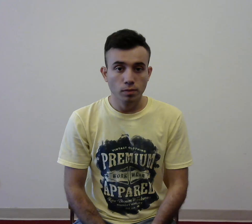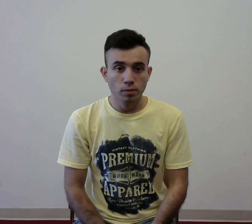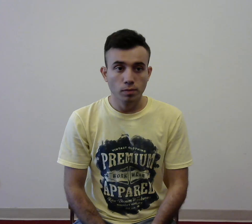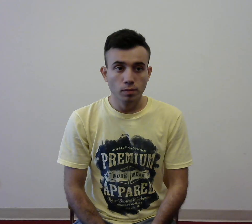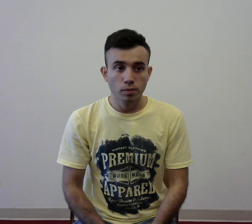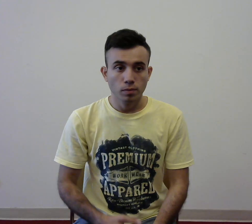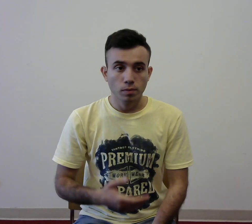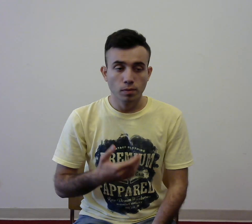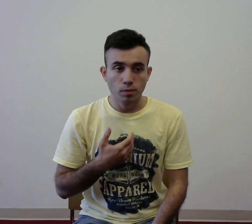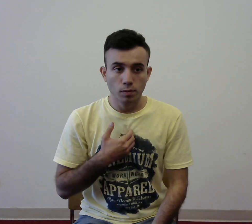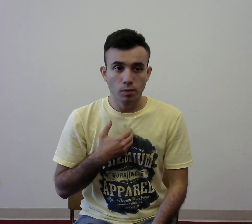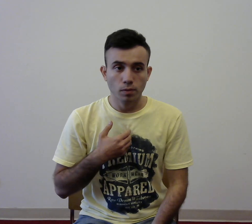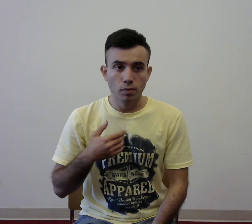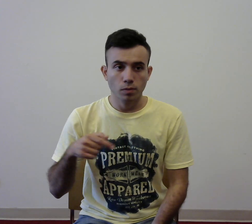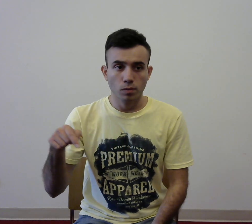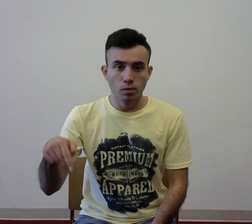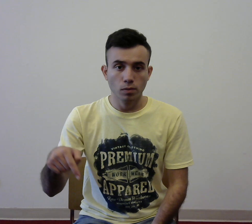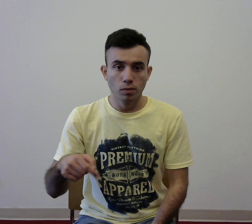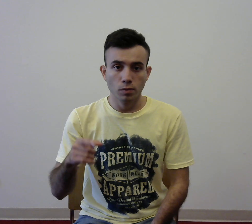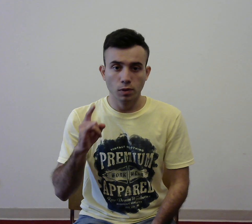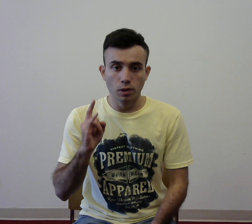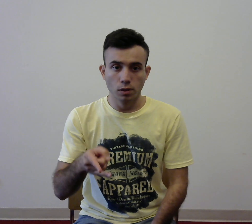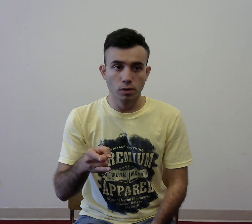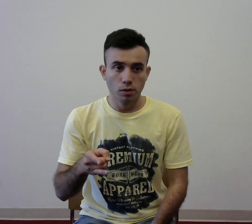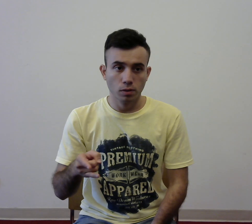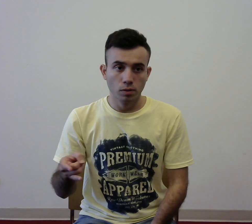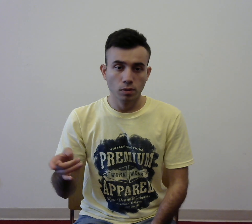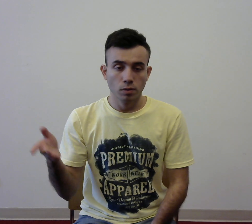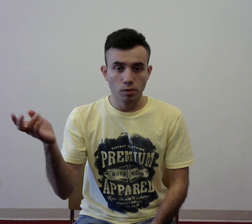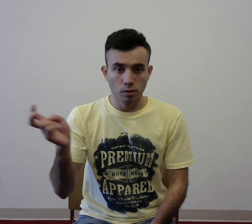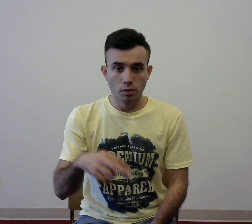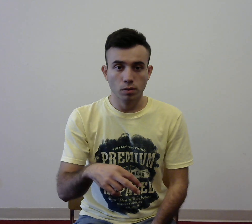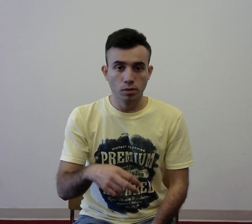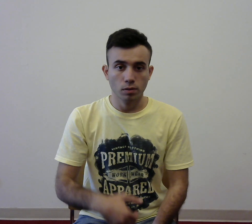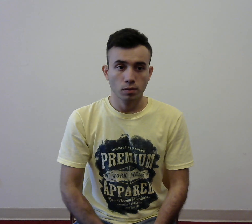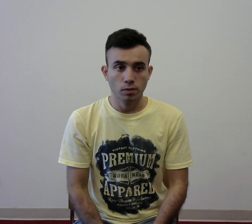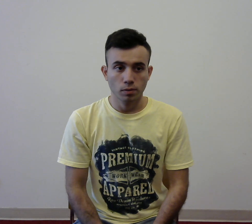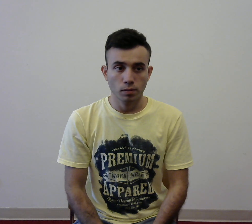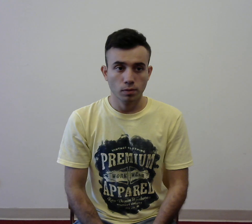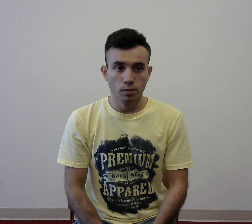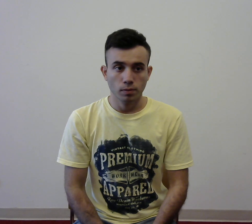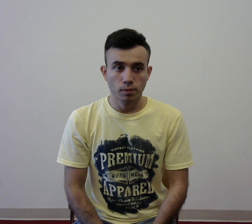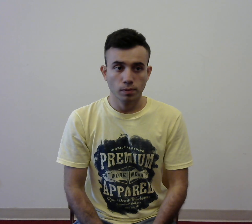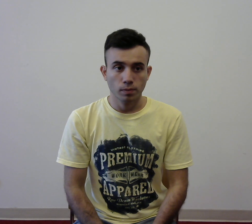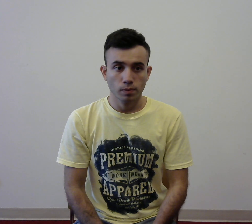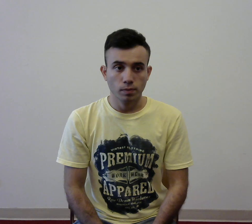Mən bura taksidə gəldim